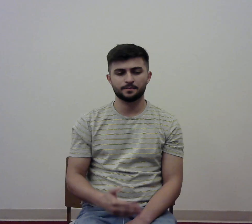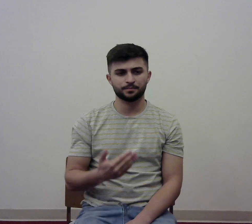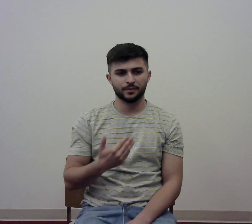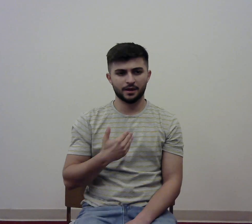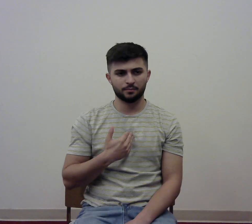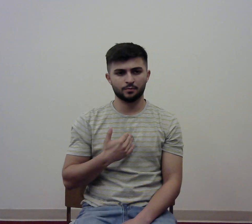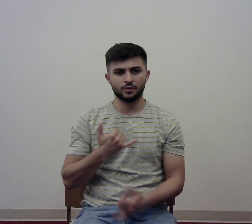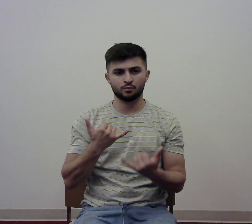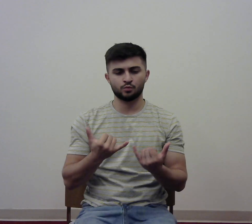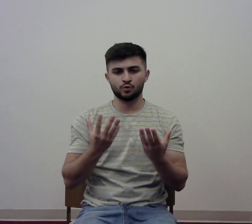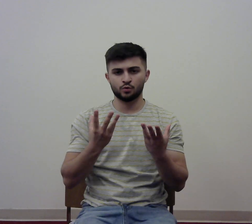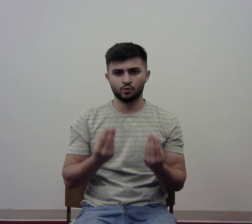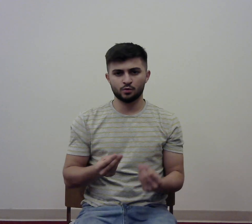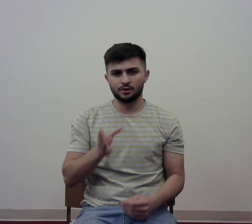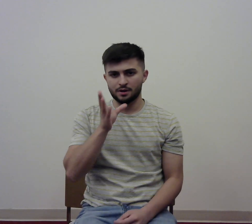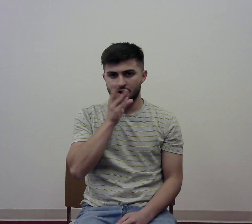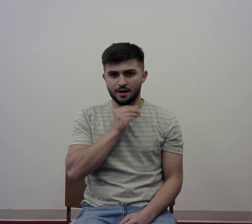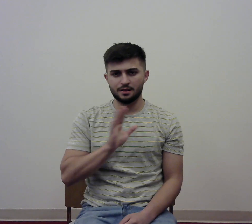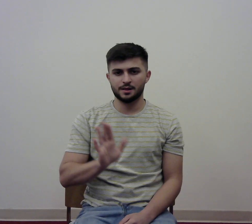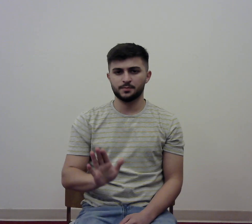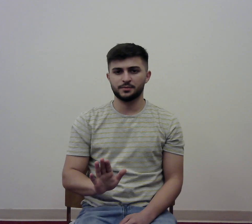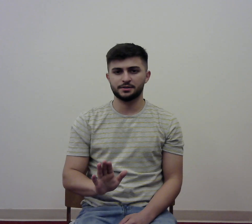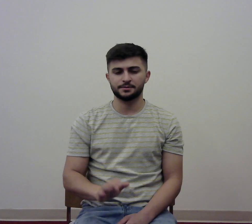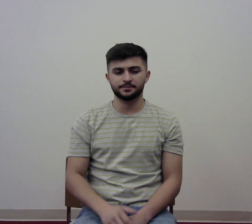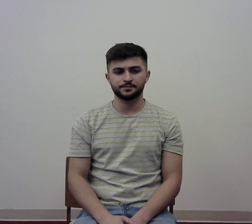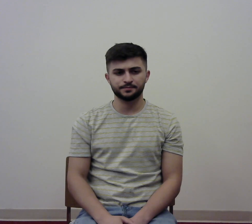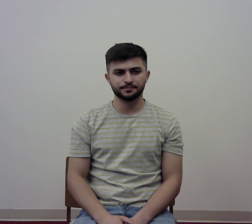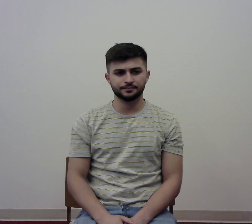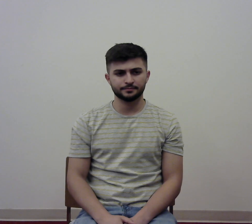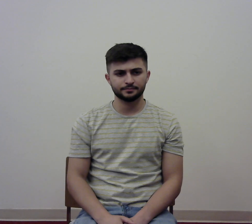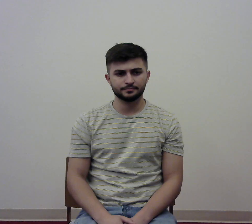Məndə bu gün alınmır